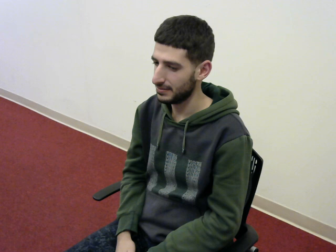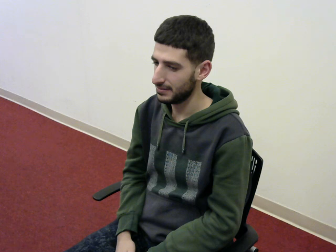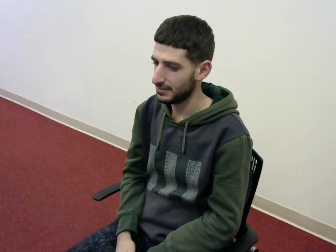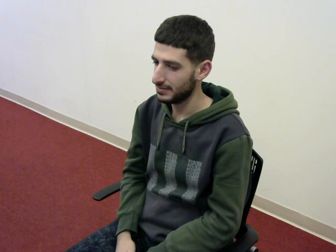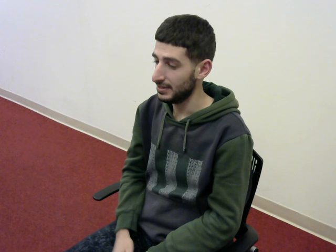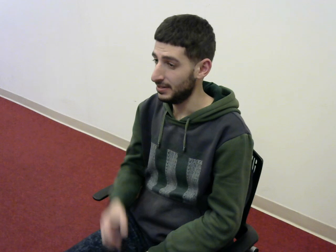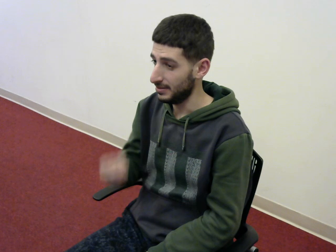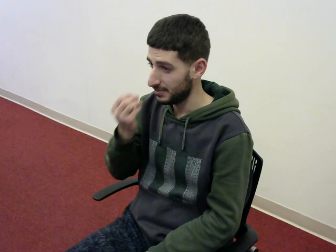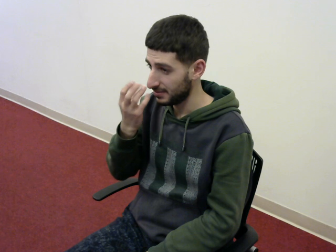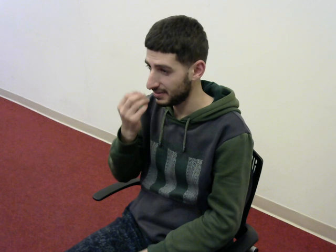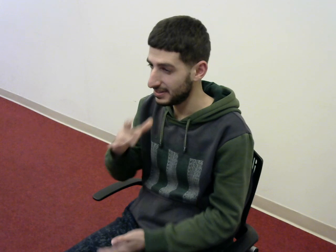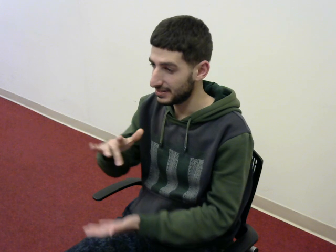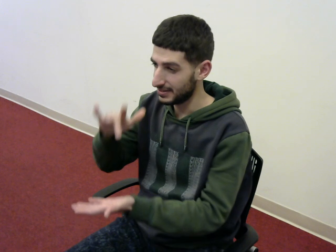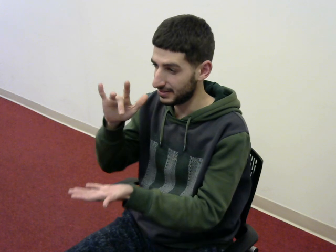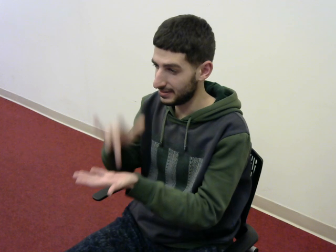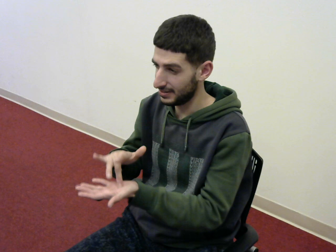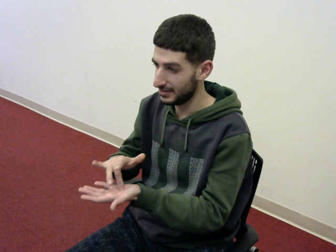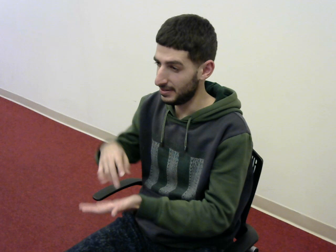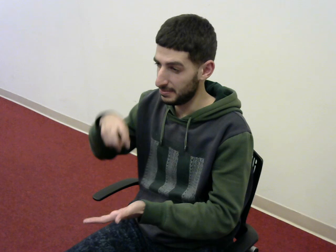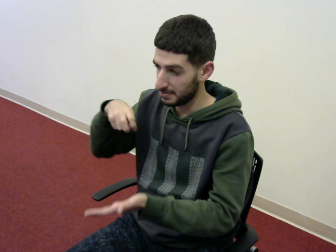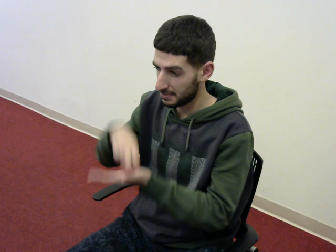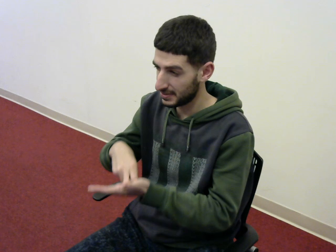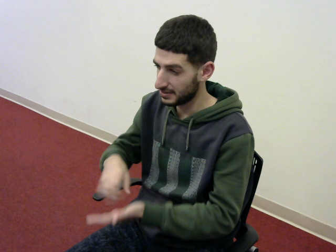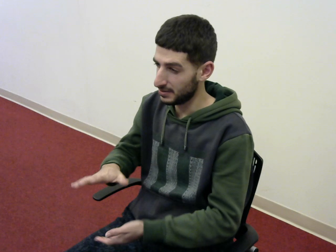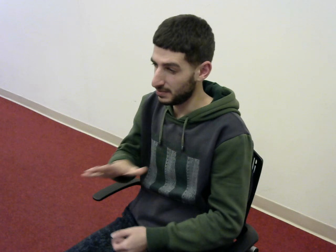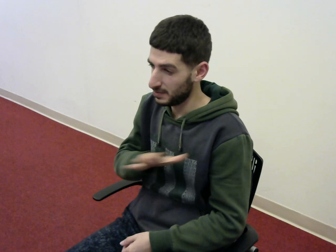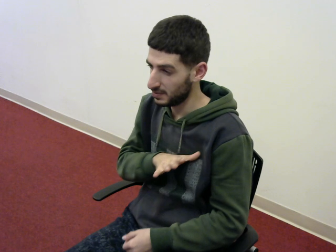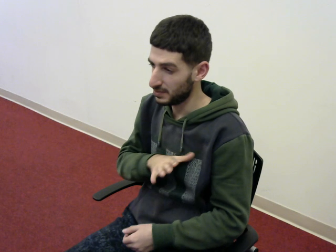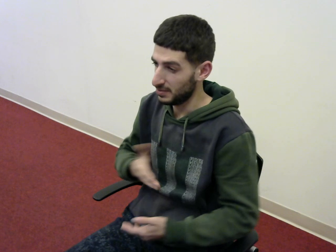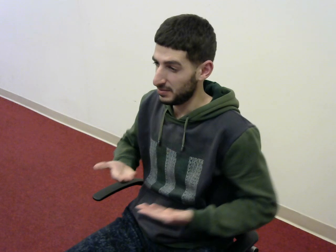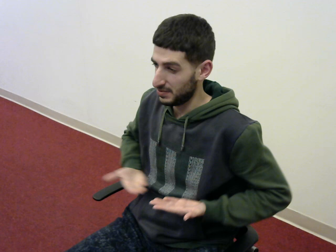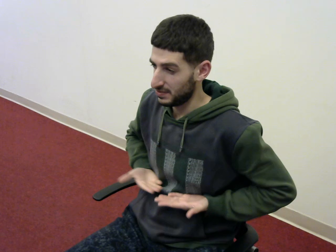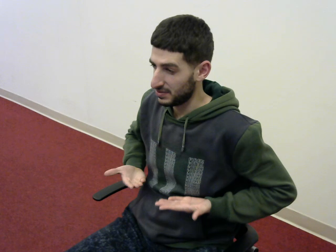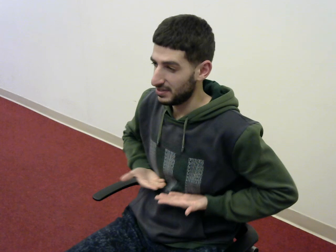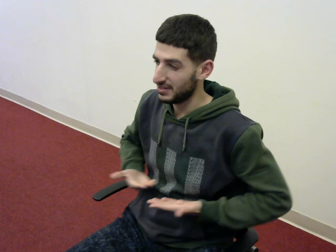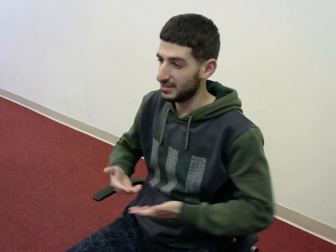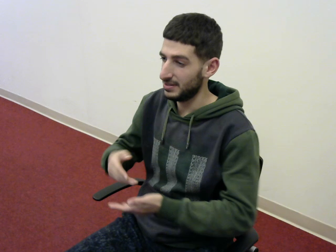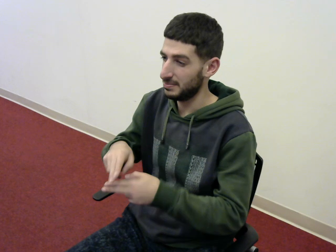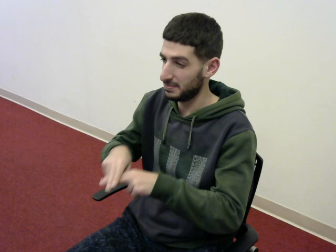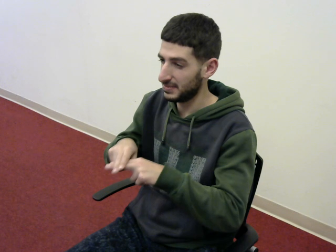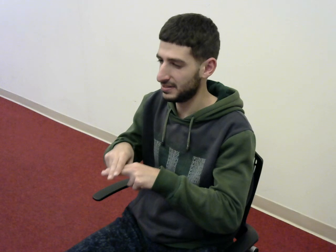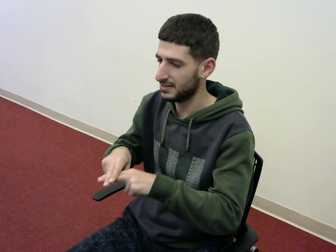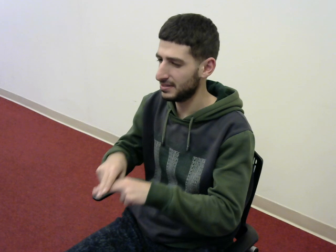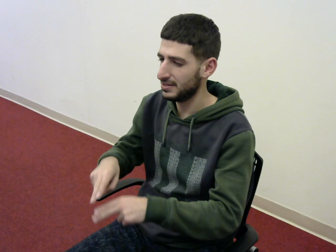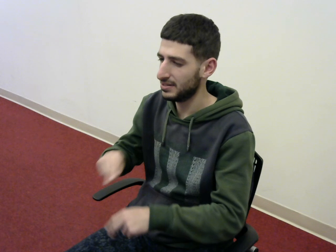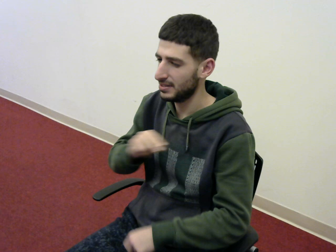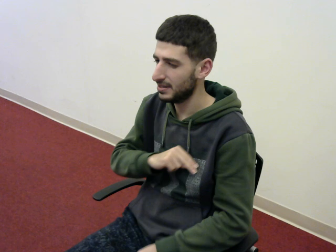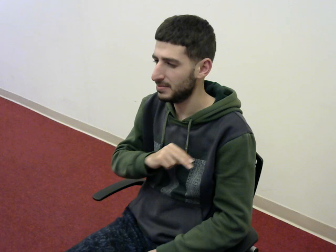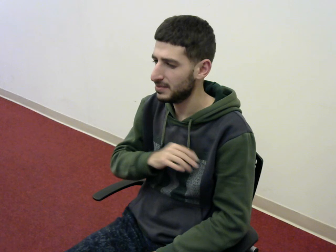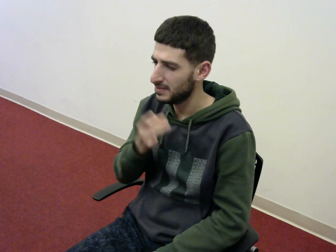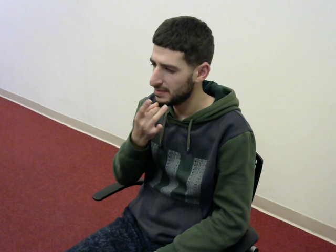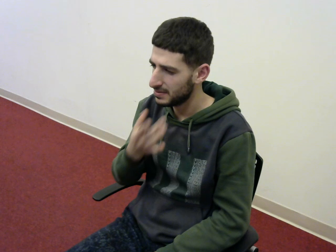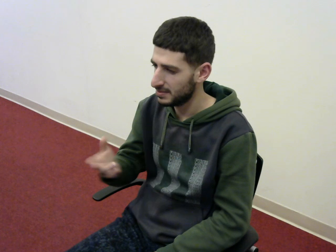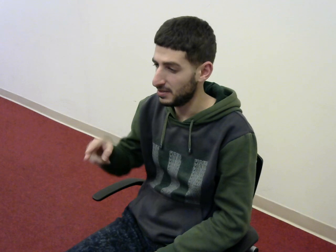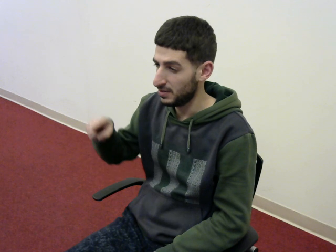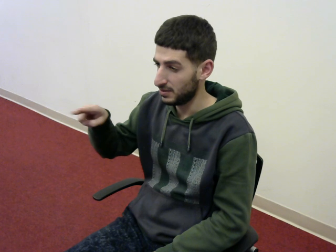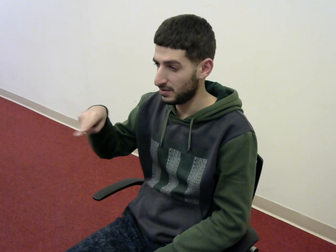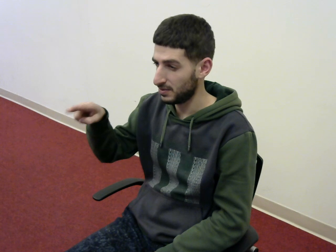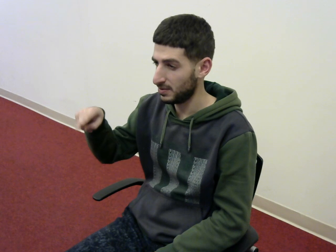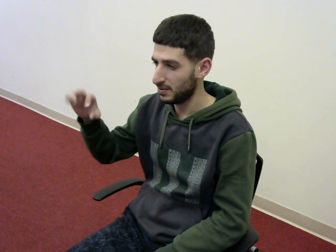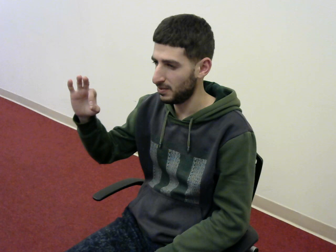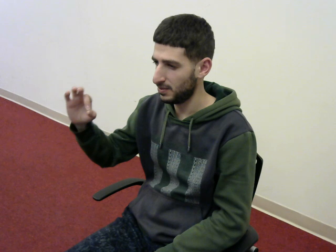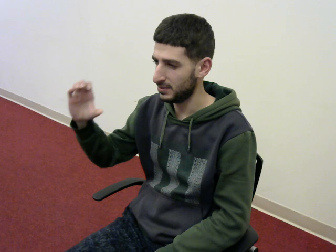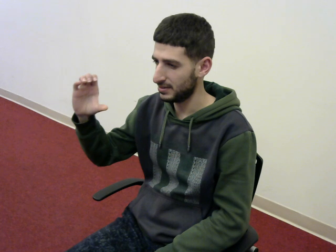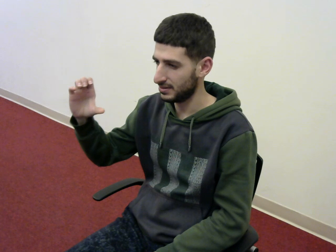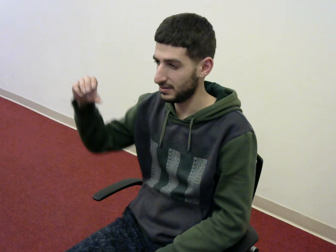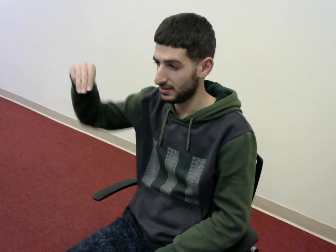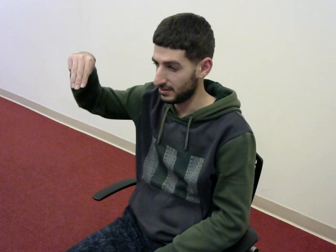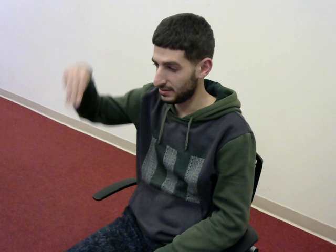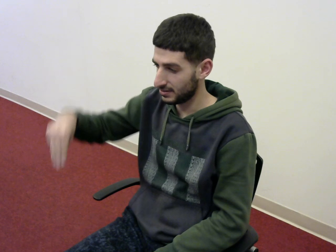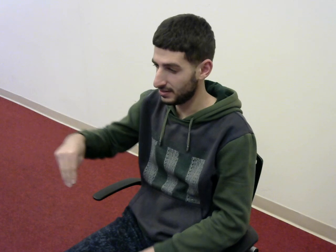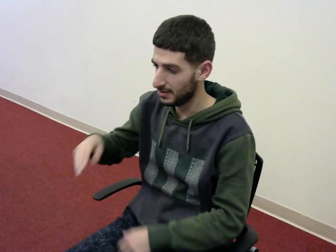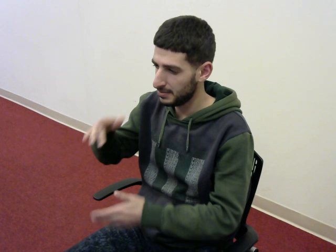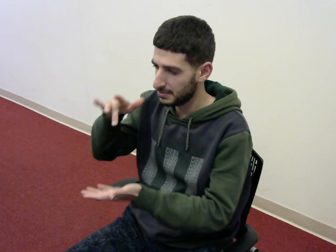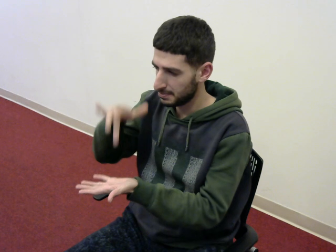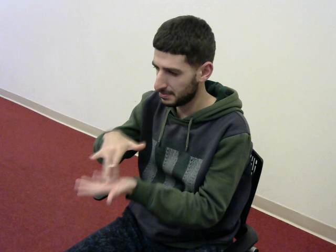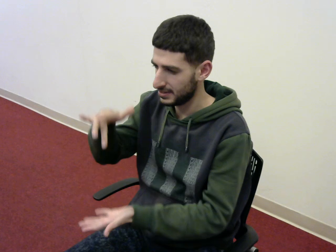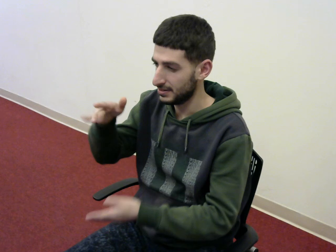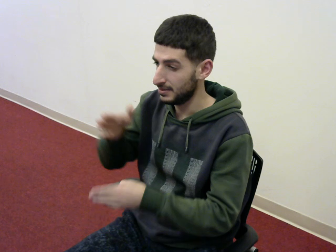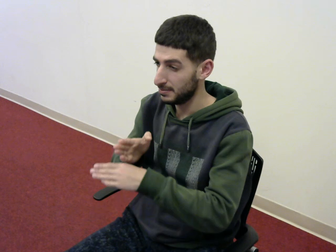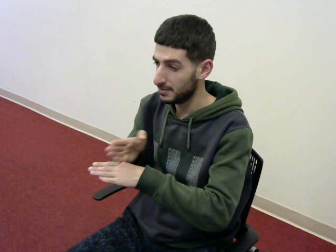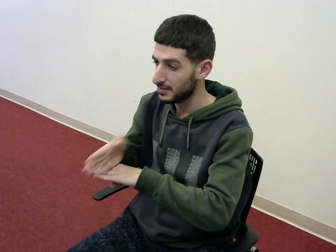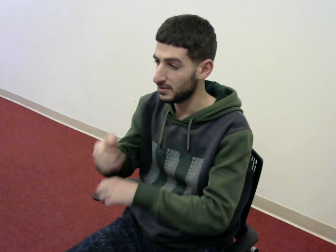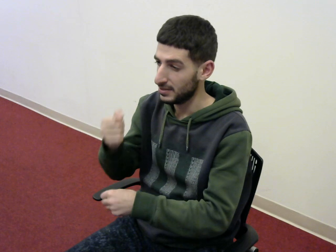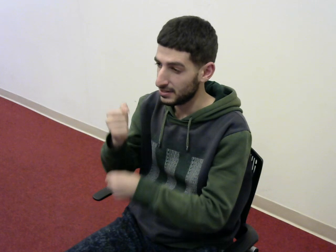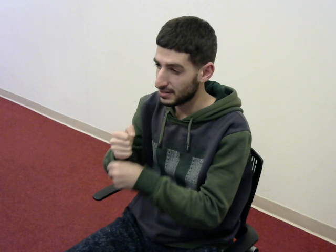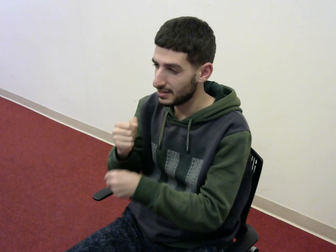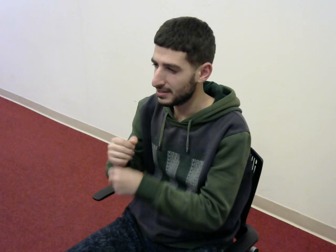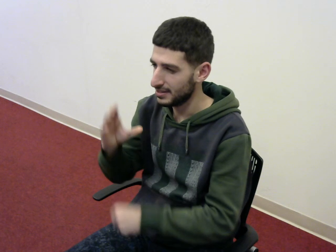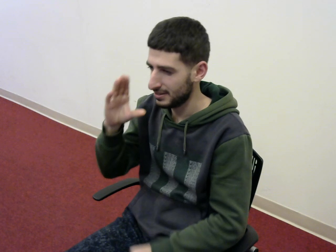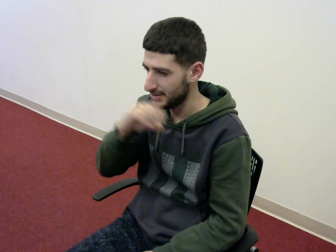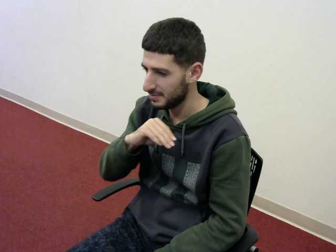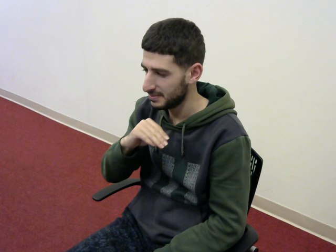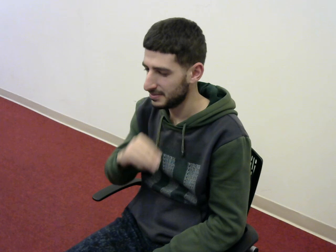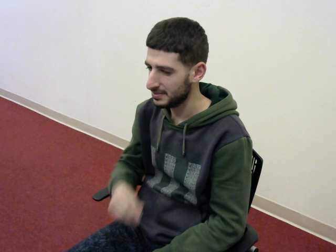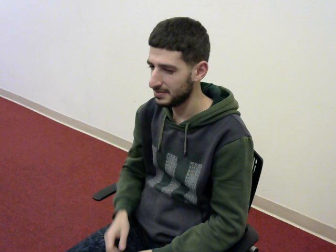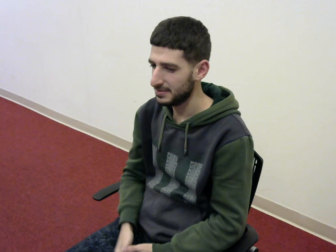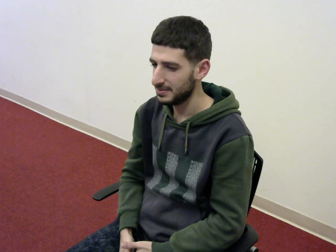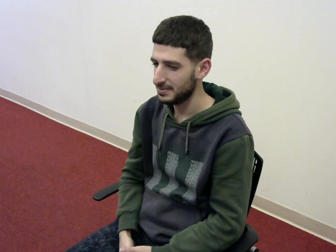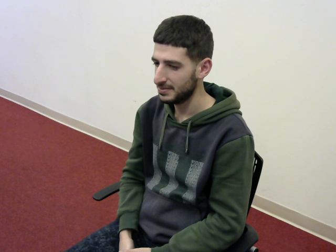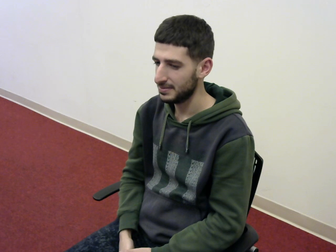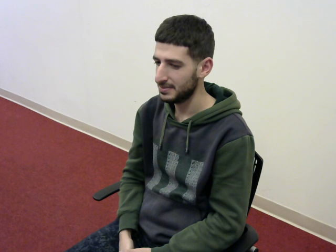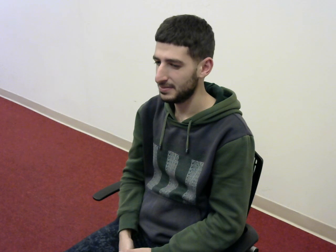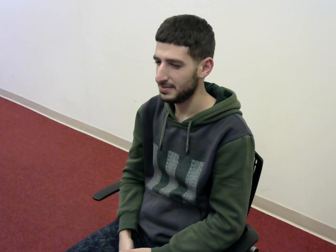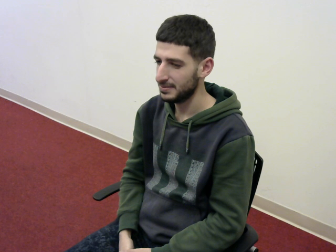Bakı şəhərində qeydiyyatda olan vətəndaşlar paytaxtda işləyən istənilən DOST mərkəzinə yaxınlaşa bilər